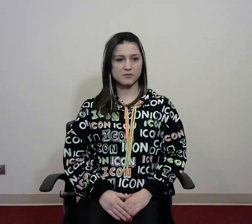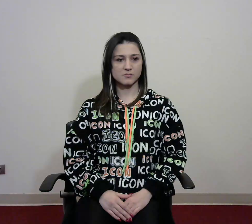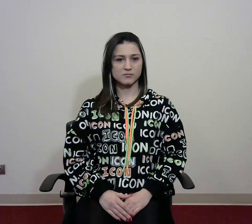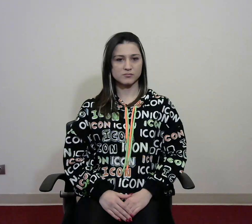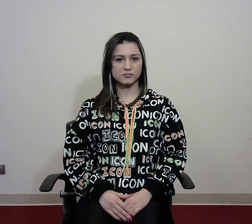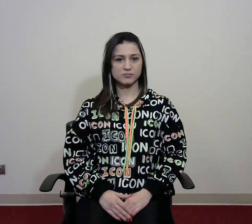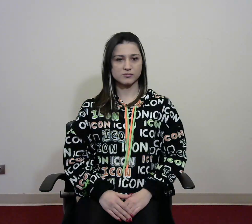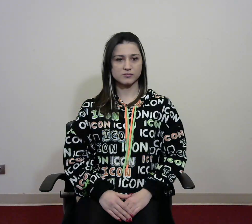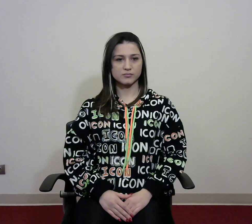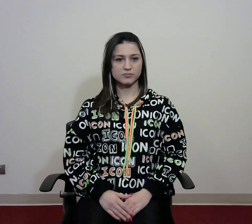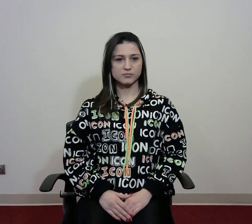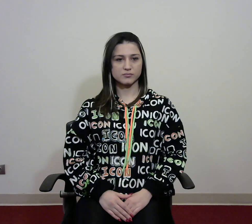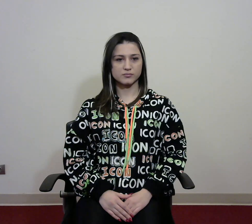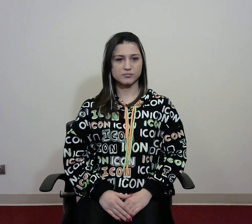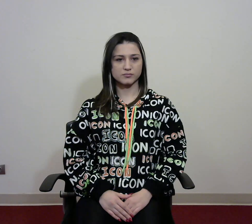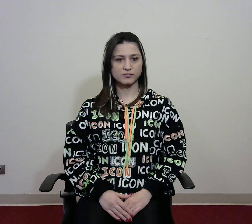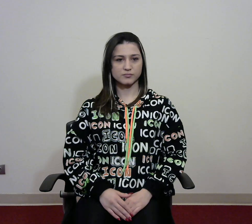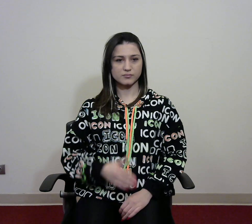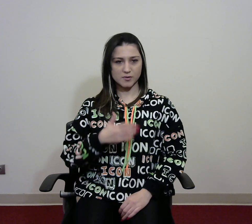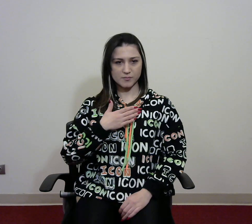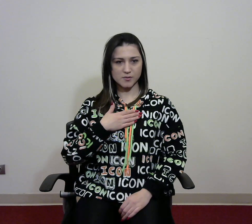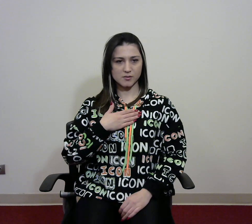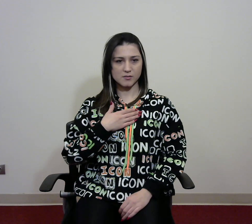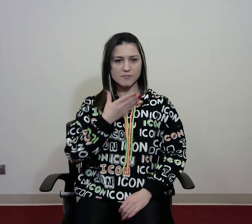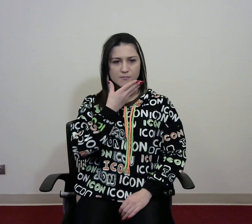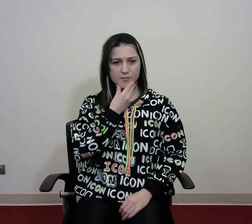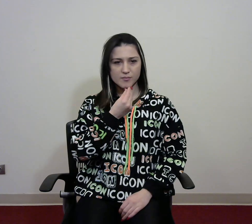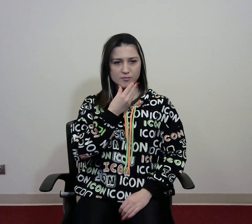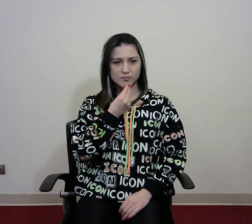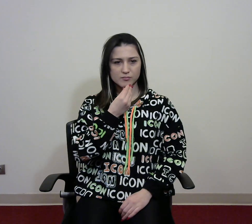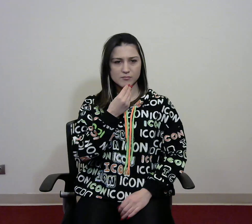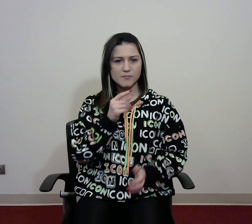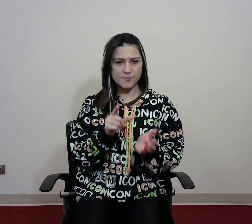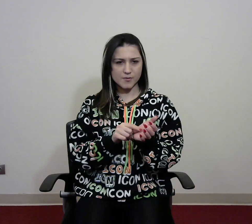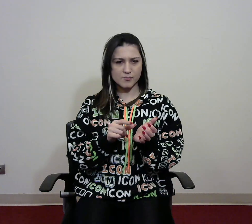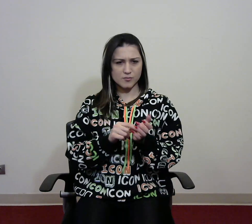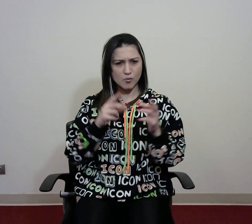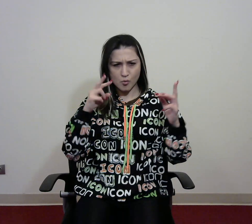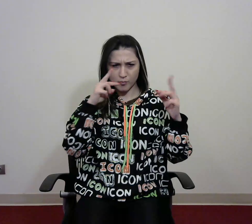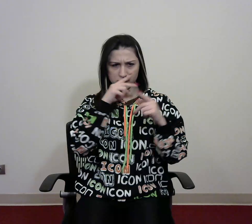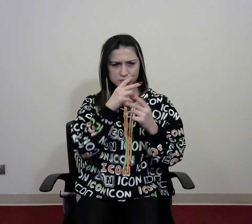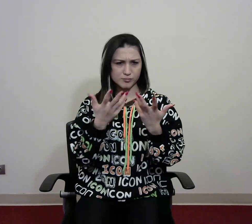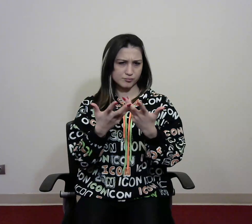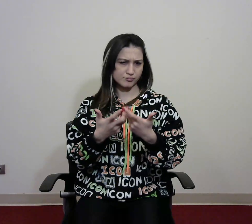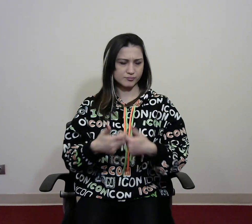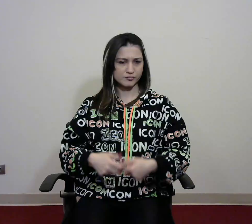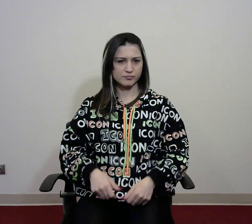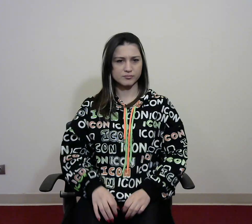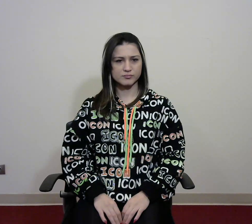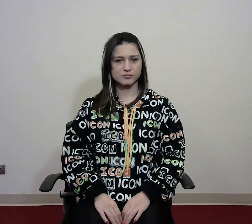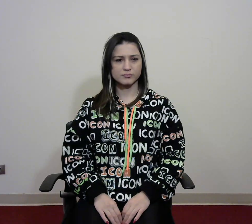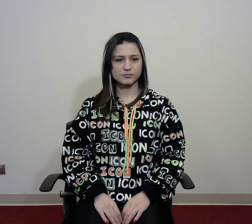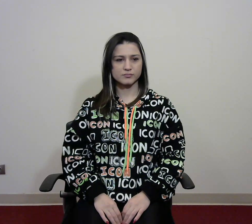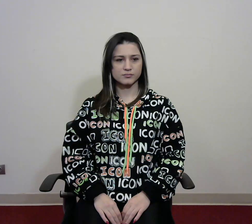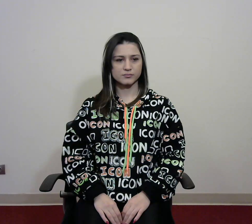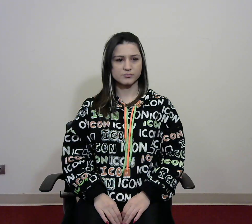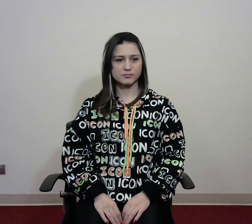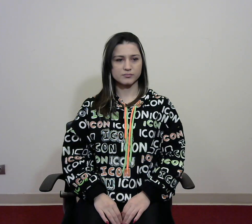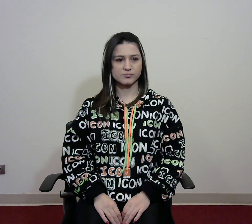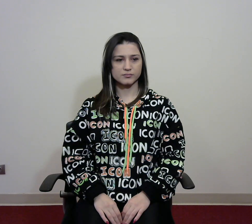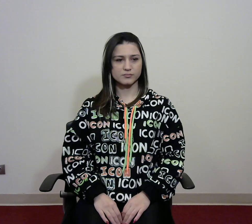Mənim babamın pensiyasını səhv hesablayıblar